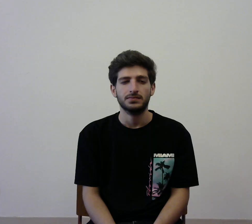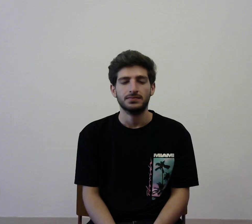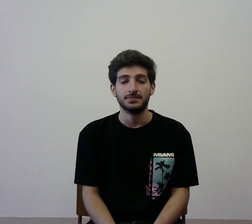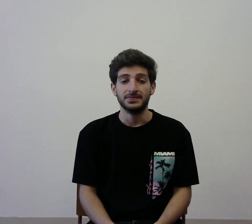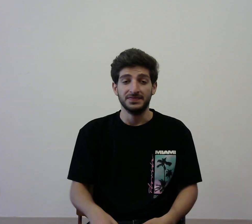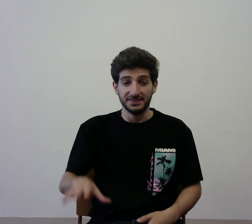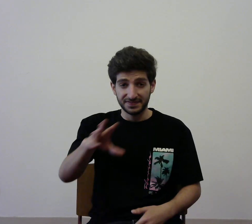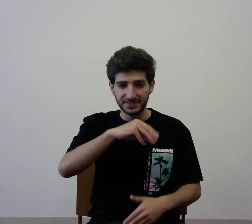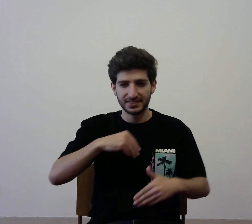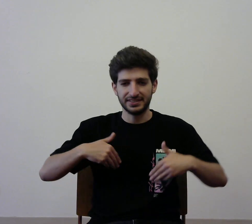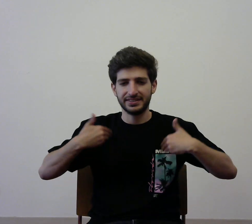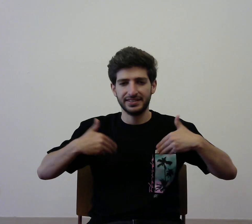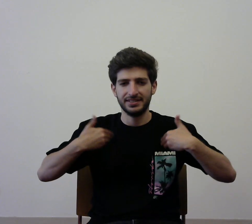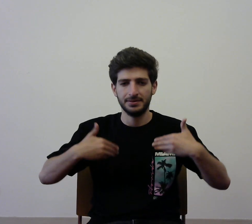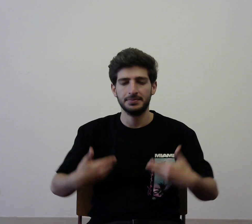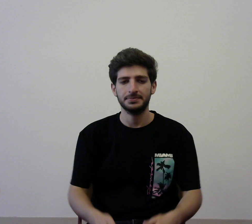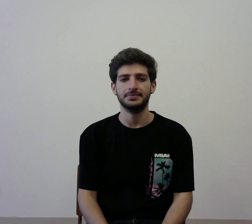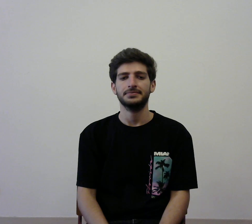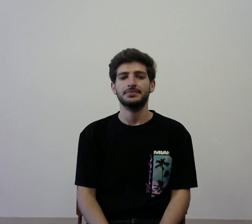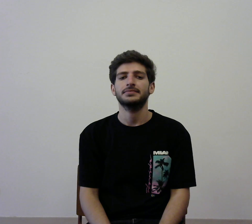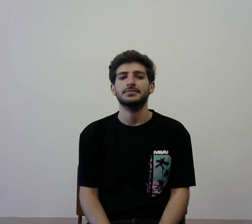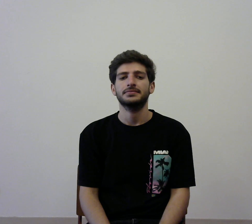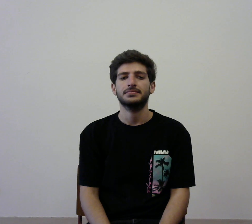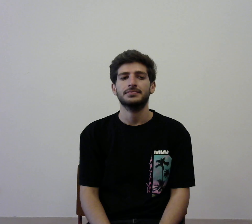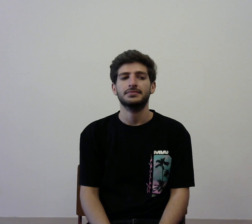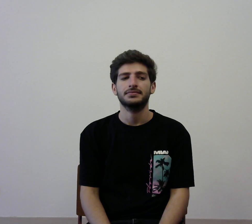Hamınızı salamlayıram